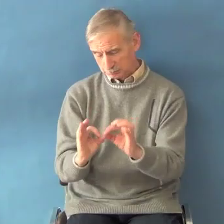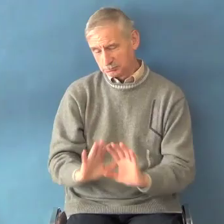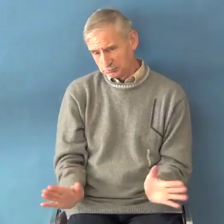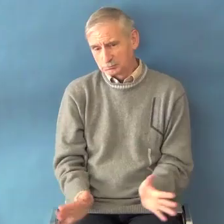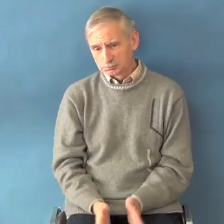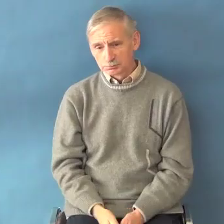I tyle.